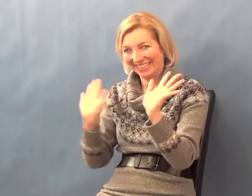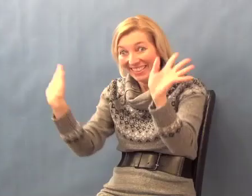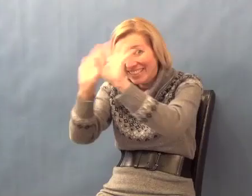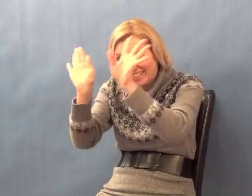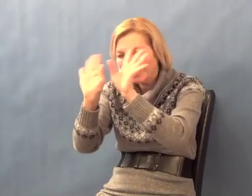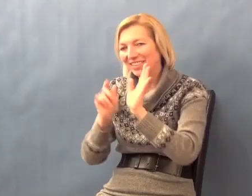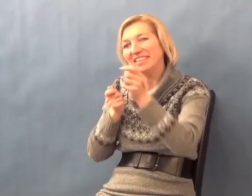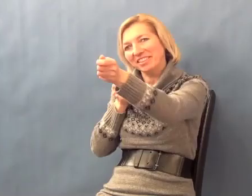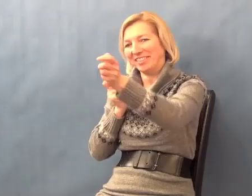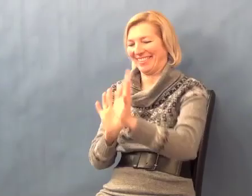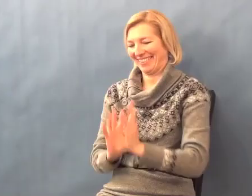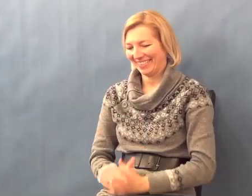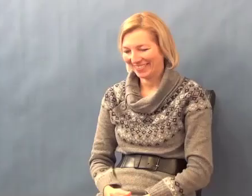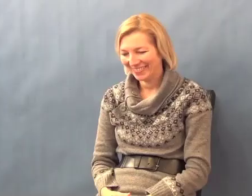Nie chciał, tamten strzelił.